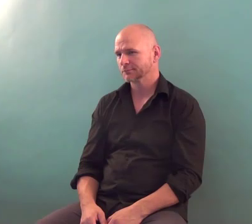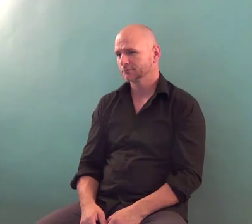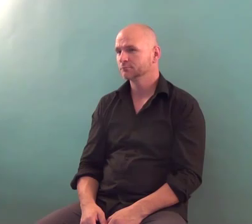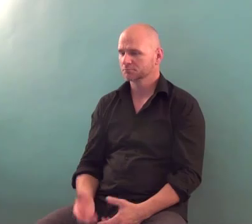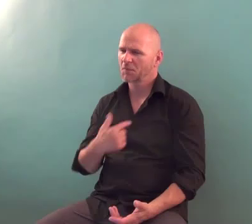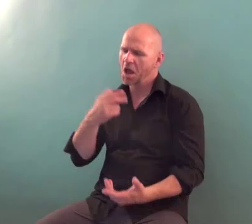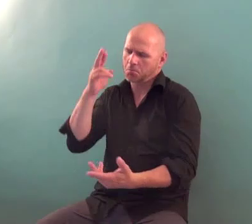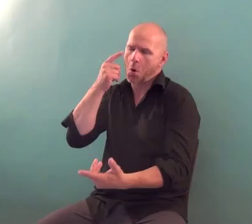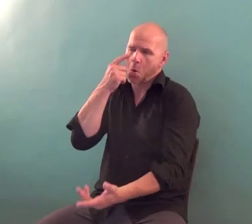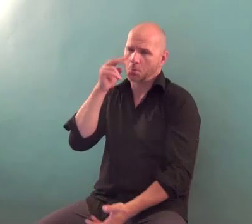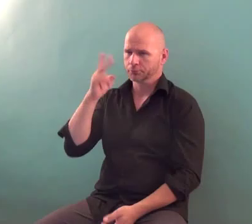Ja tak na oko rozpoznaję.